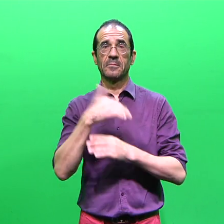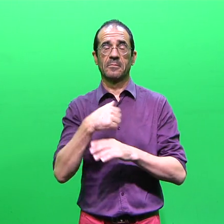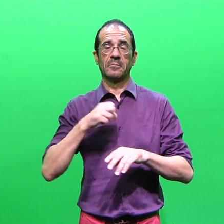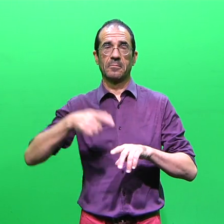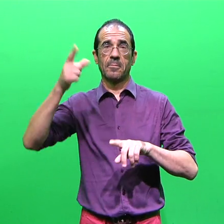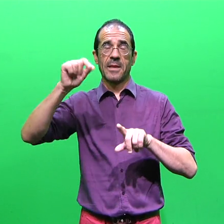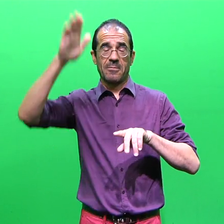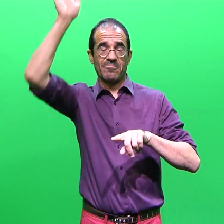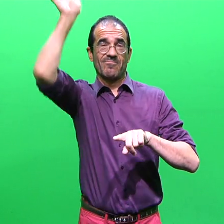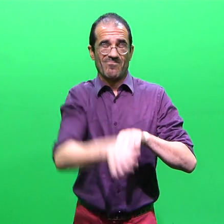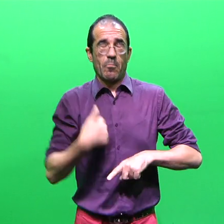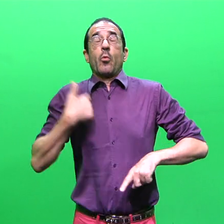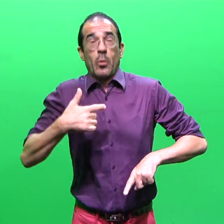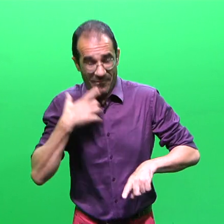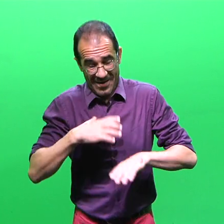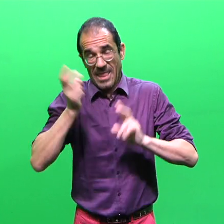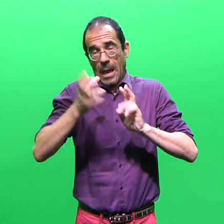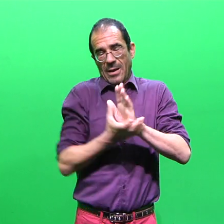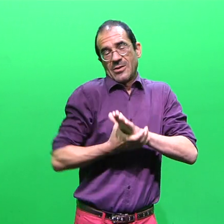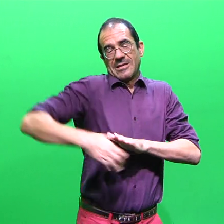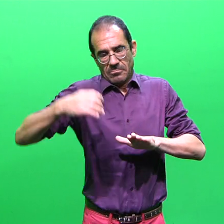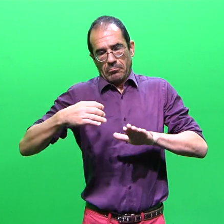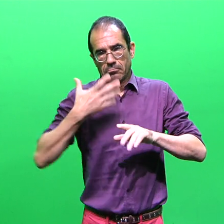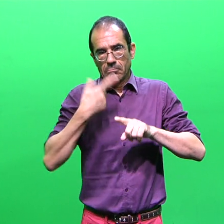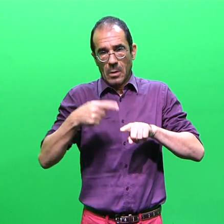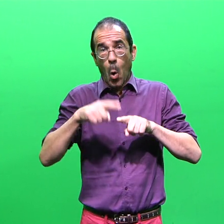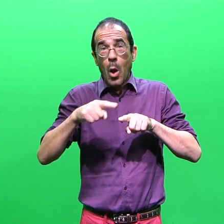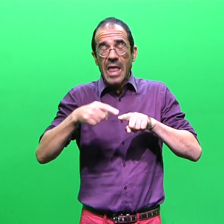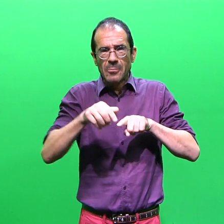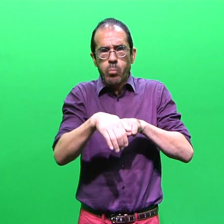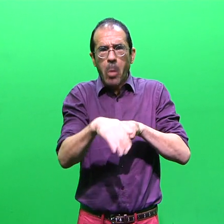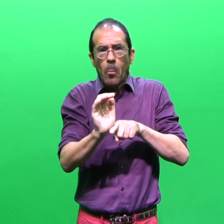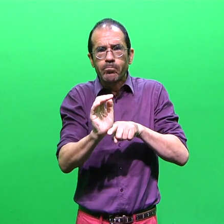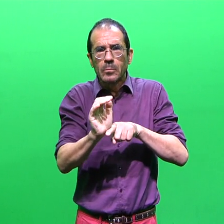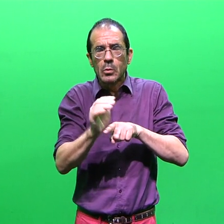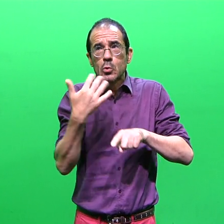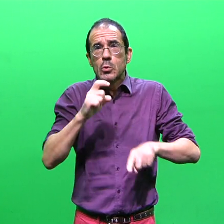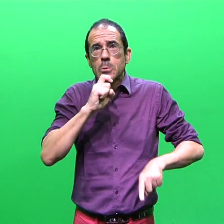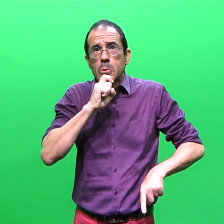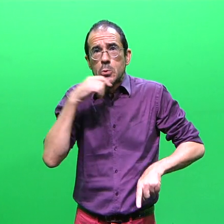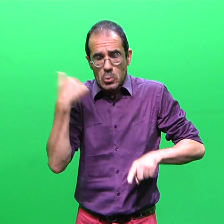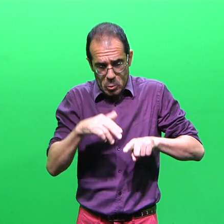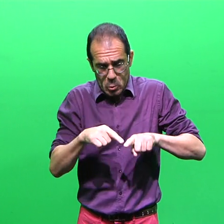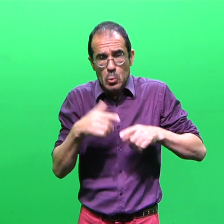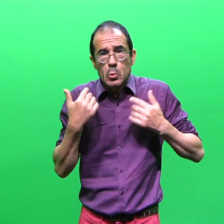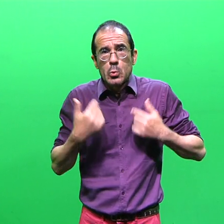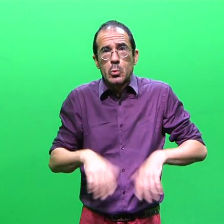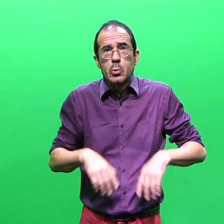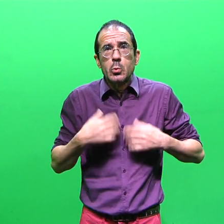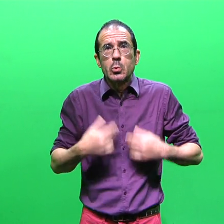Estava al carrer i em va caure alguna cosa al peu, em va donar un cop al dit gros. M'he tret la sabata i he vist que tenia l'ungla aixecada, em fa molt de mal.